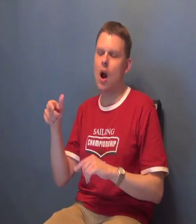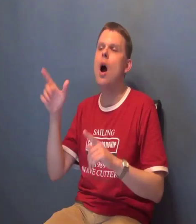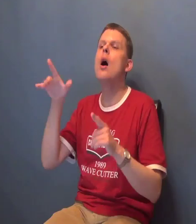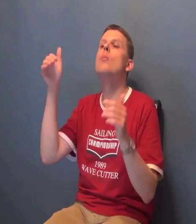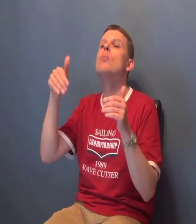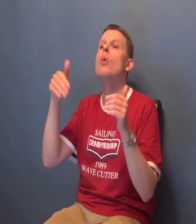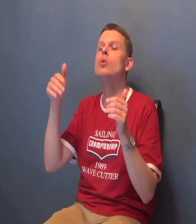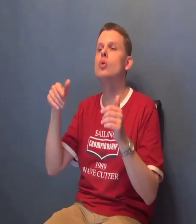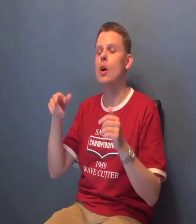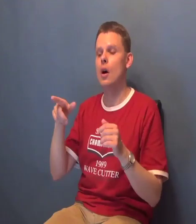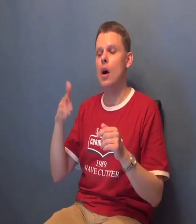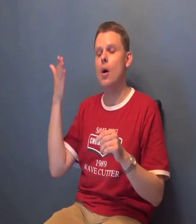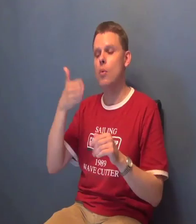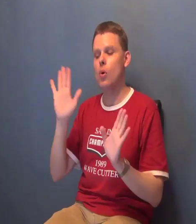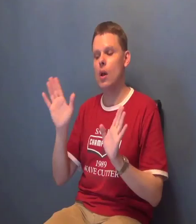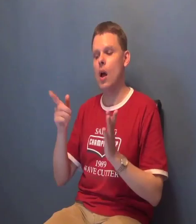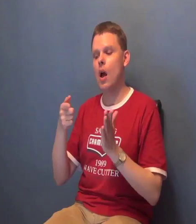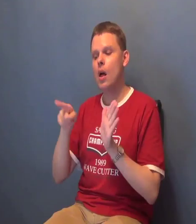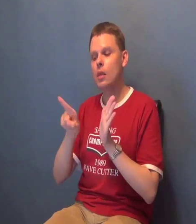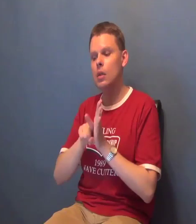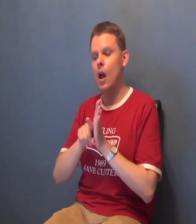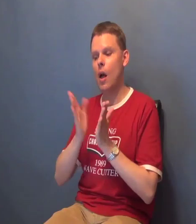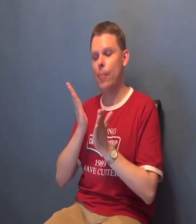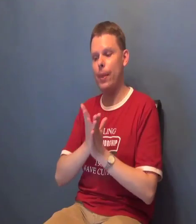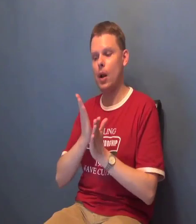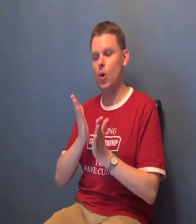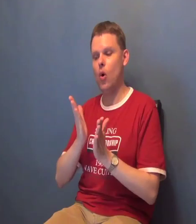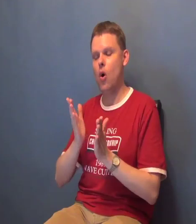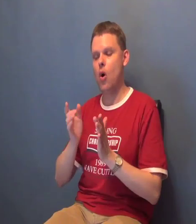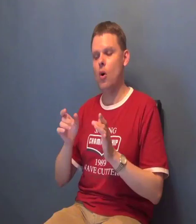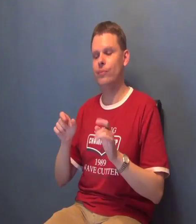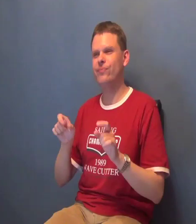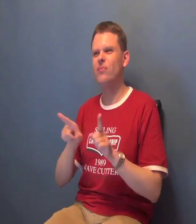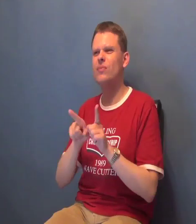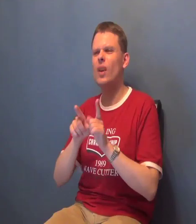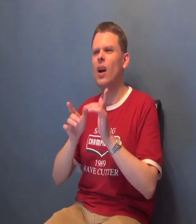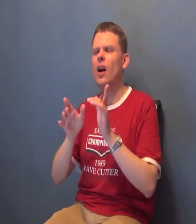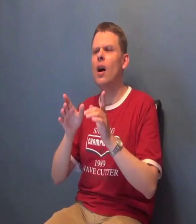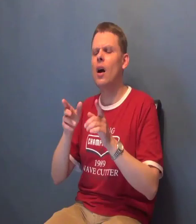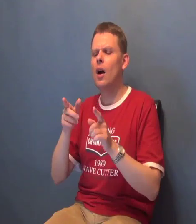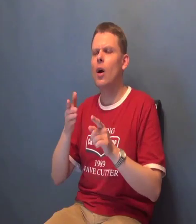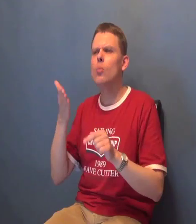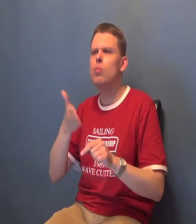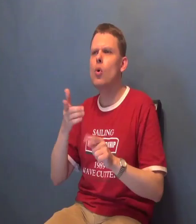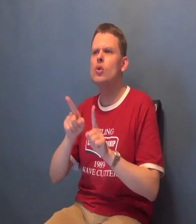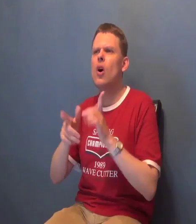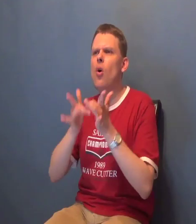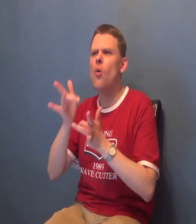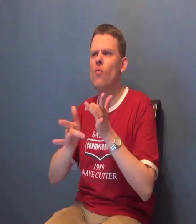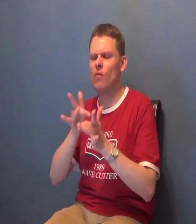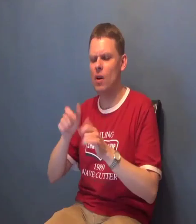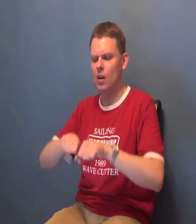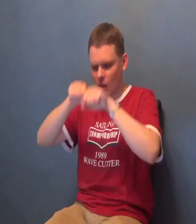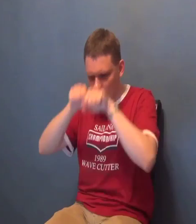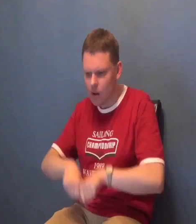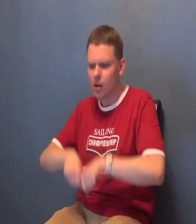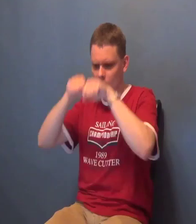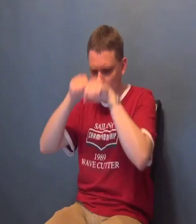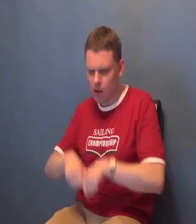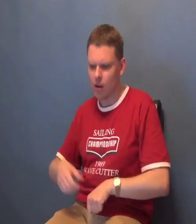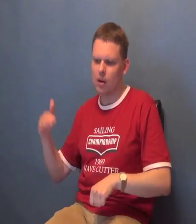A może to nie pociąg, ale tylko dotyczy to takiego pociągu rowerowego, z pompą.